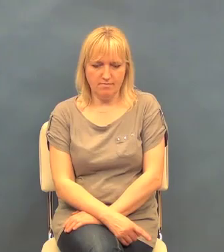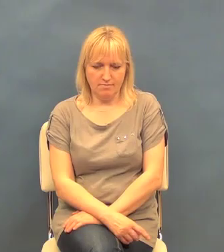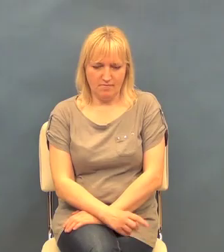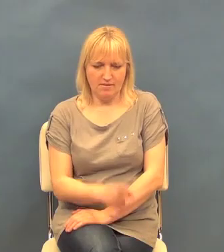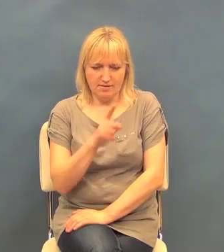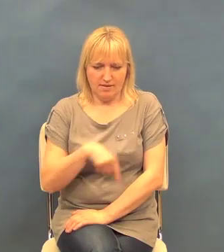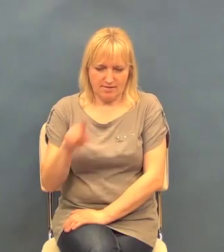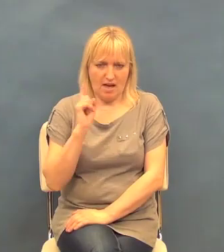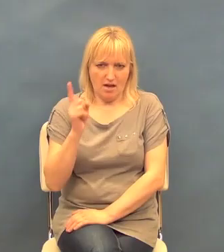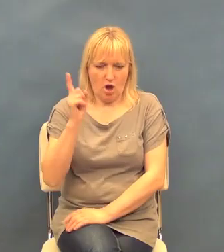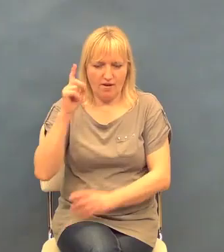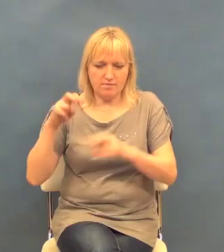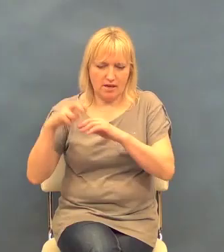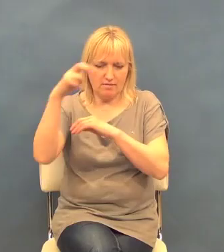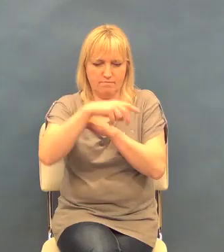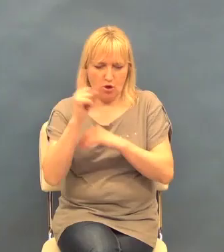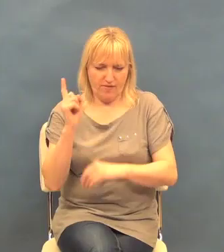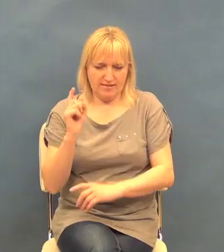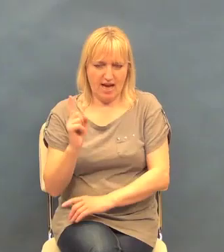Znak oznacza zakaz wskakiwania, zakaz!